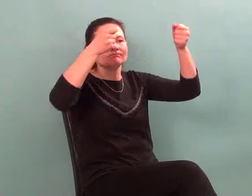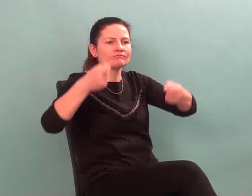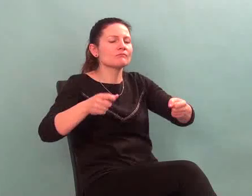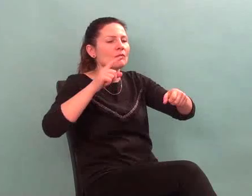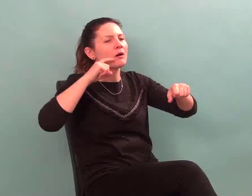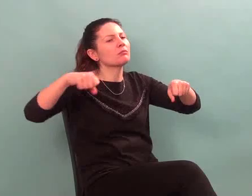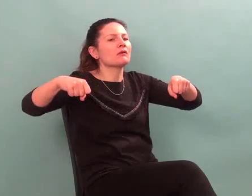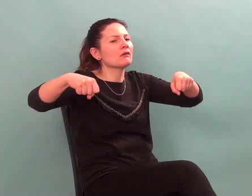Chłopiec idzie prowadząc rower.